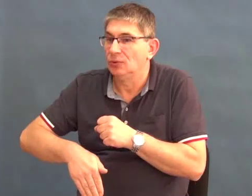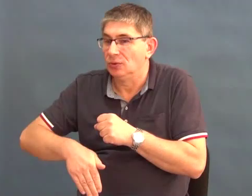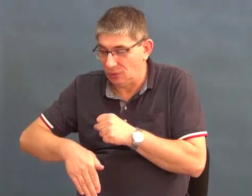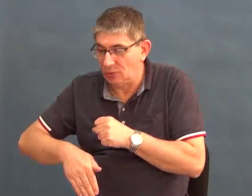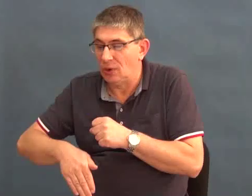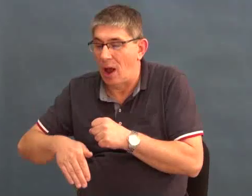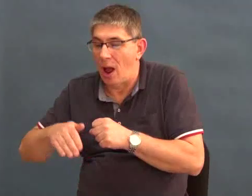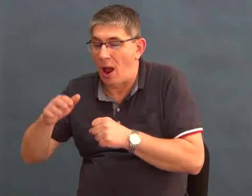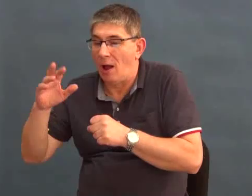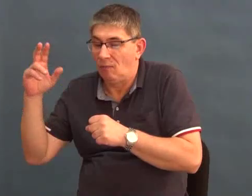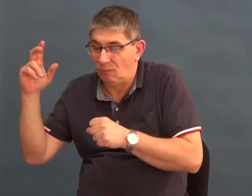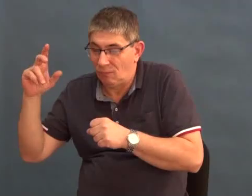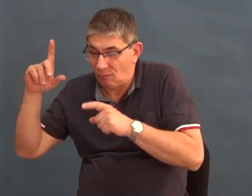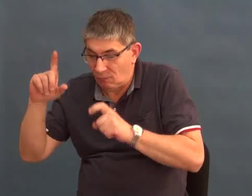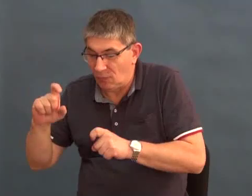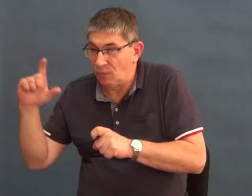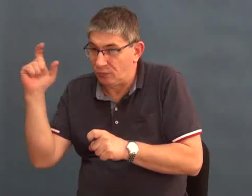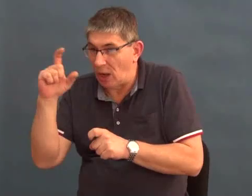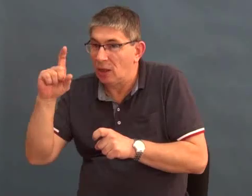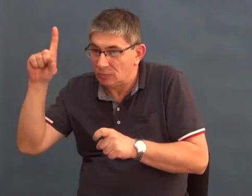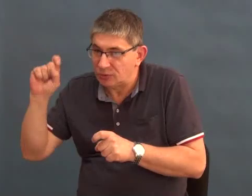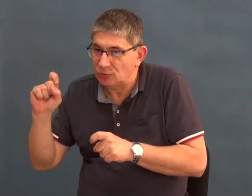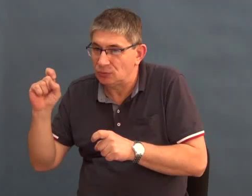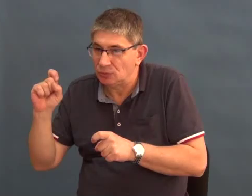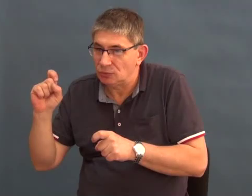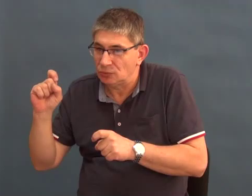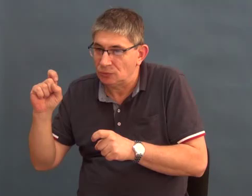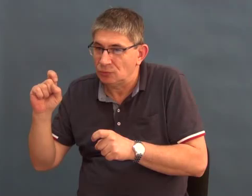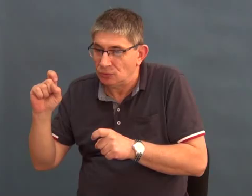A w czwartek zaczynasz.